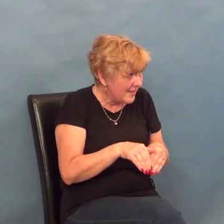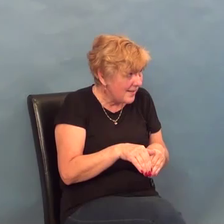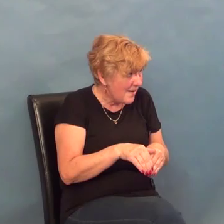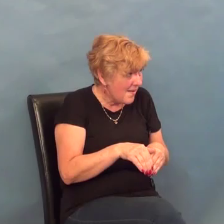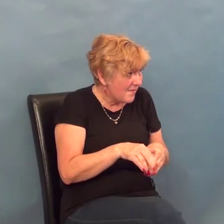Dwie godziny.